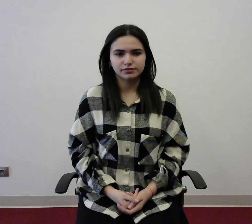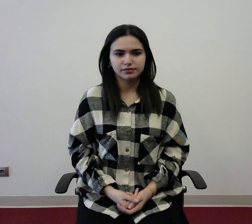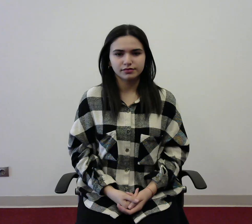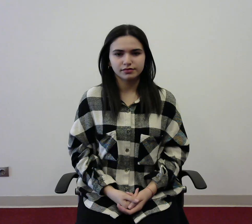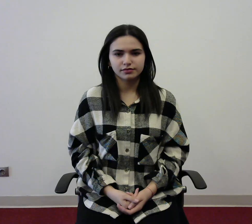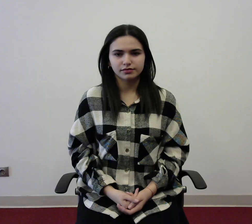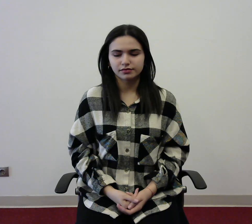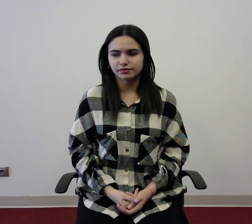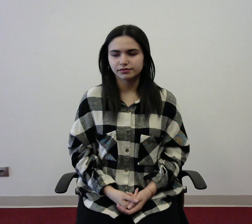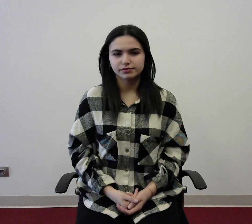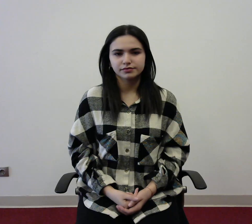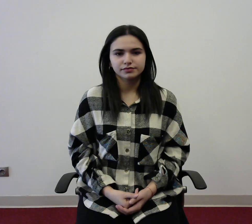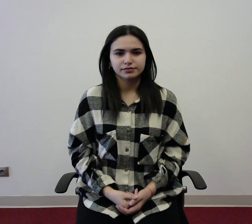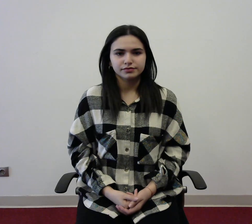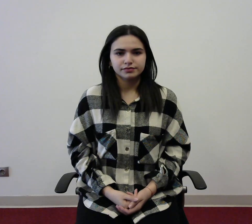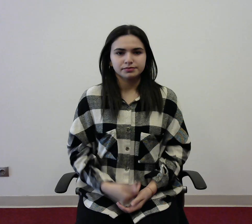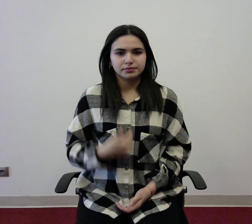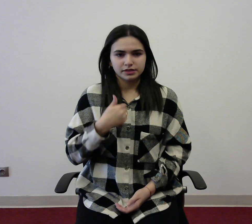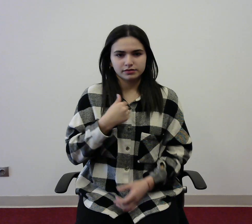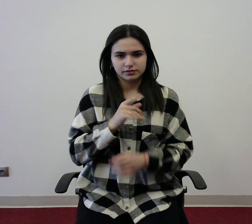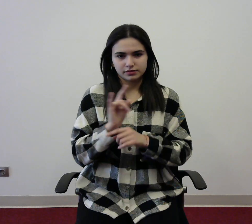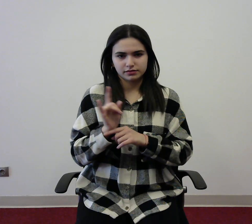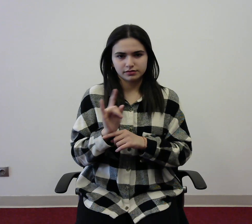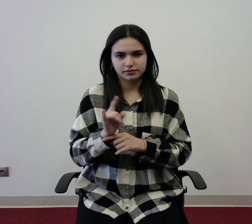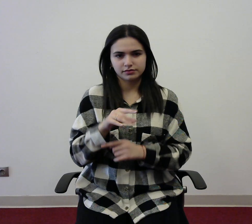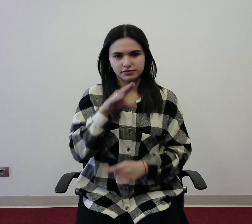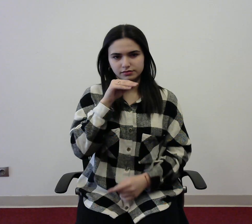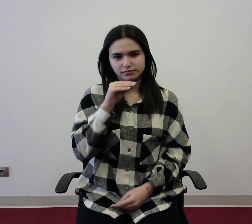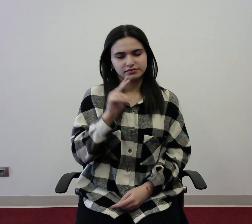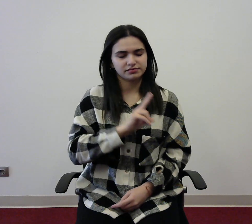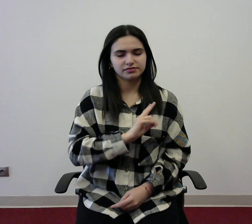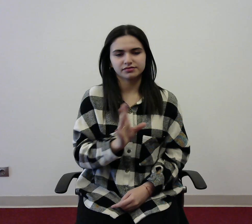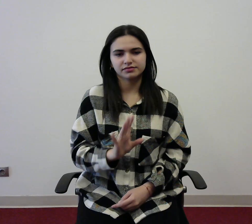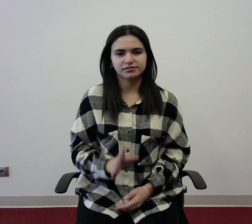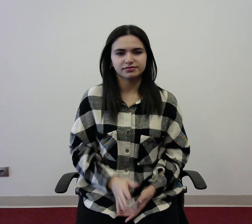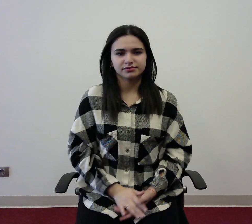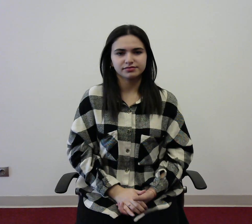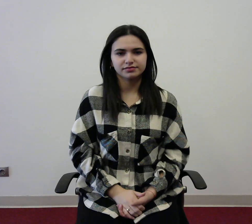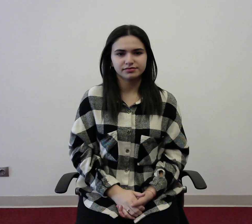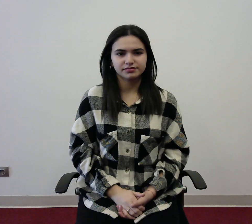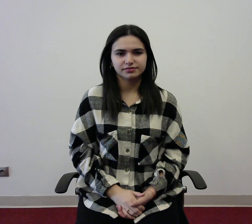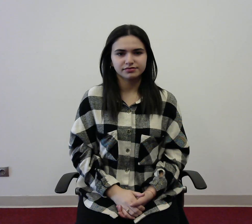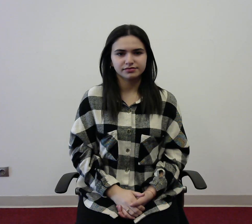Mən yalan danışmağı sevmirəm